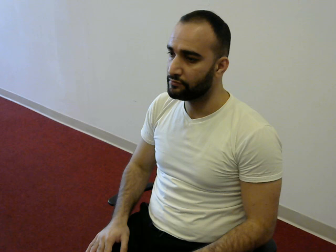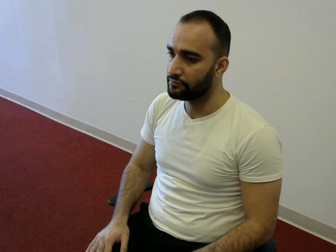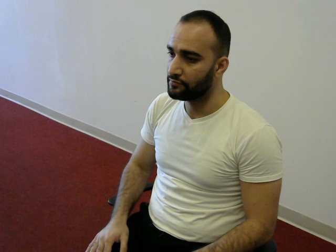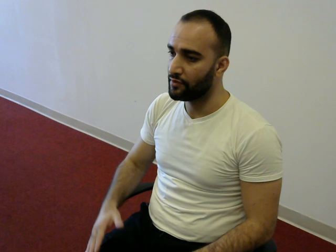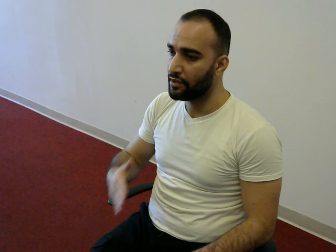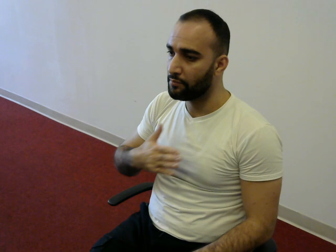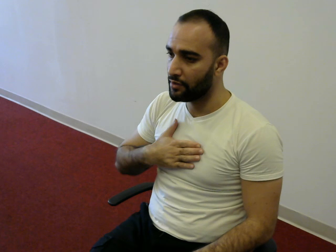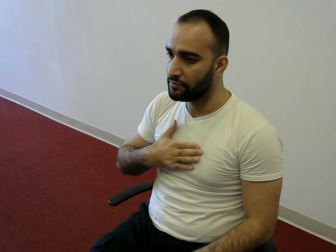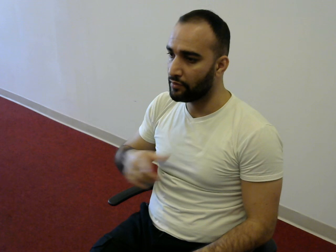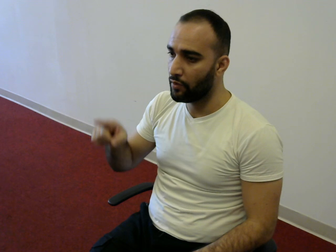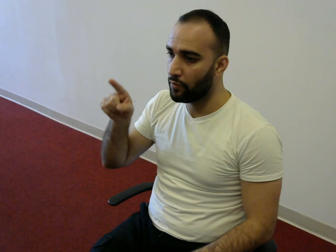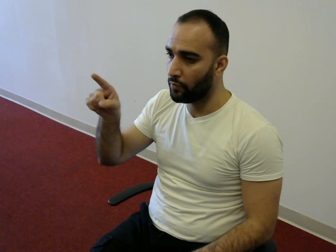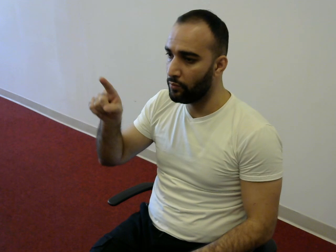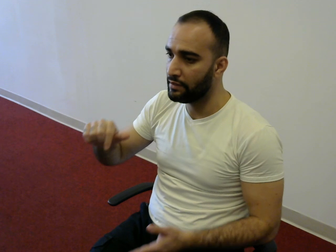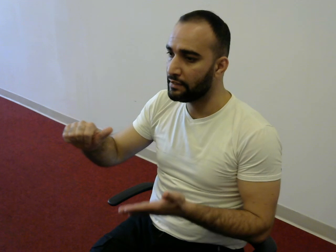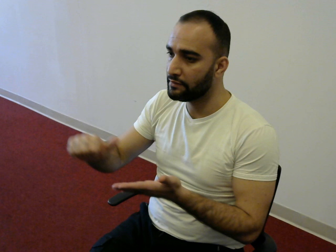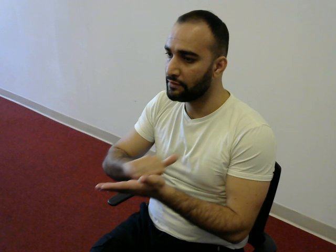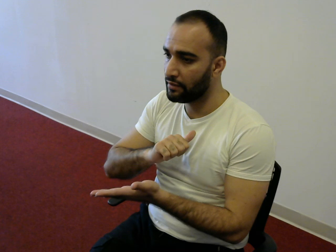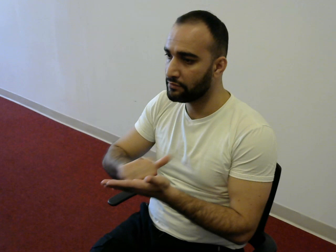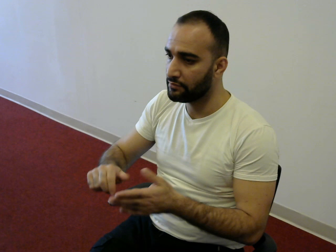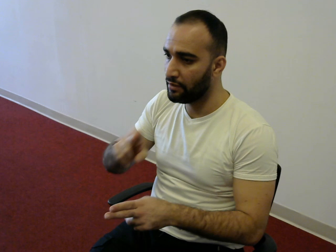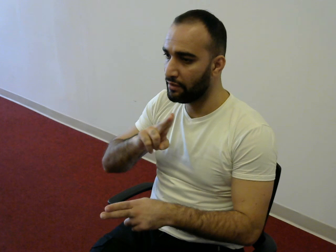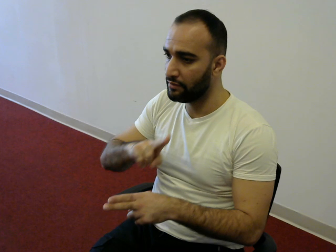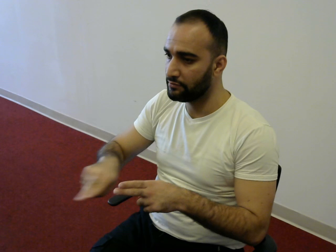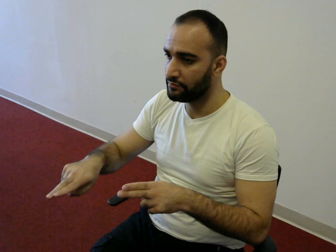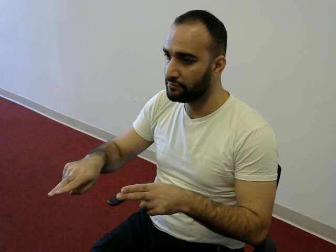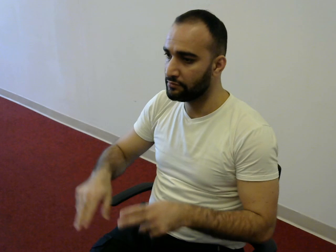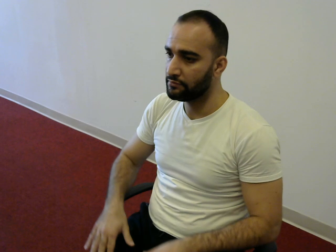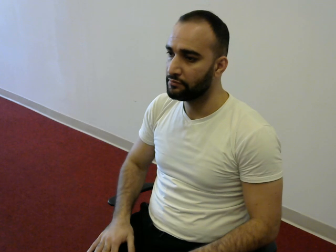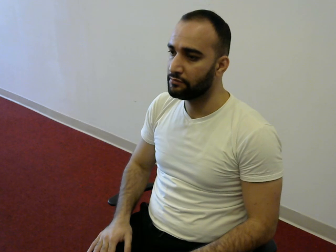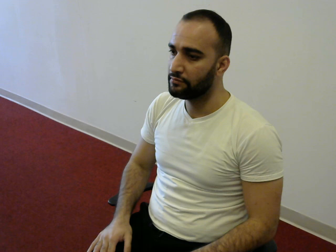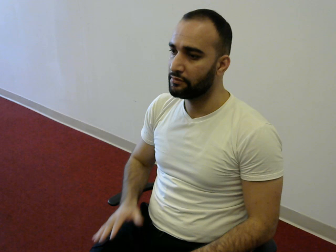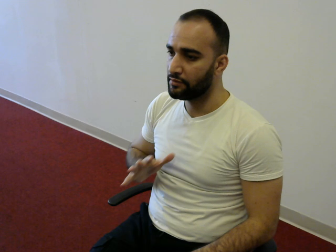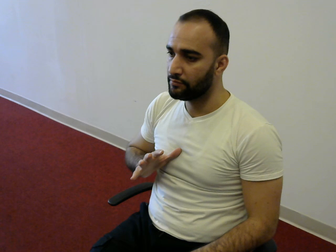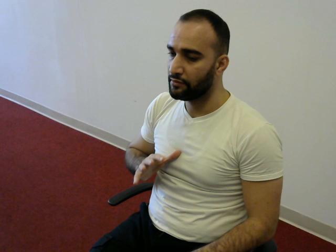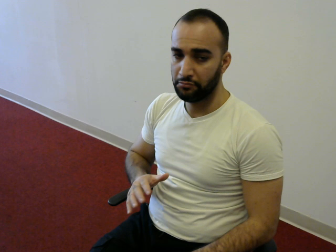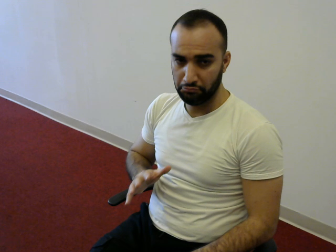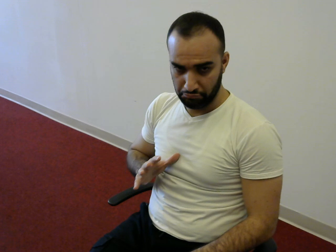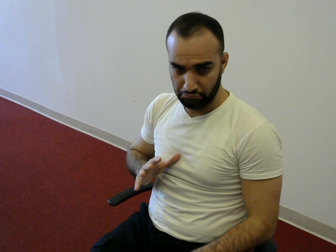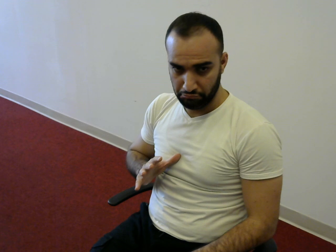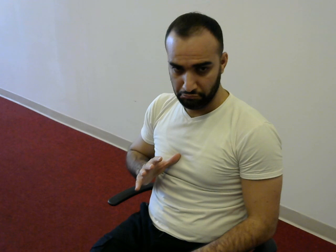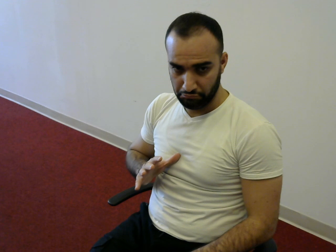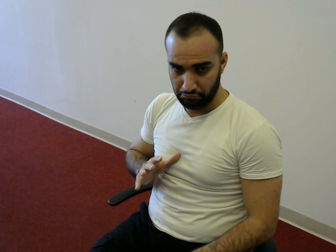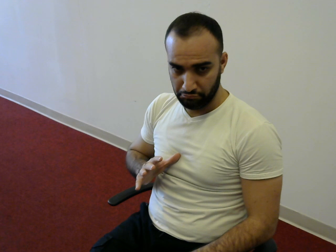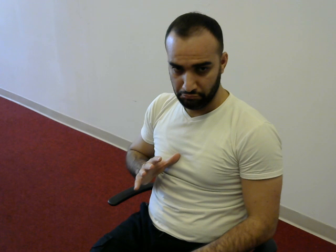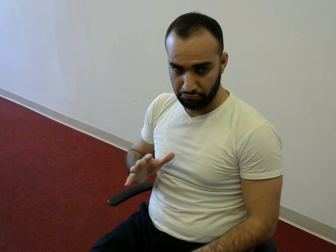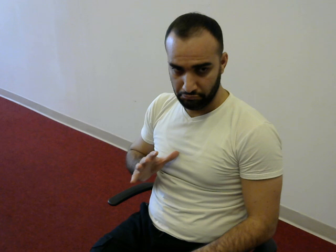Mən o sənədi itirmişdim